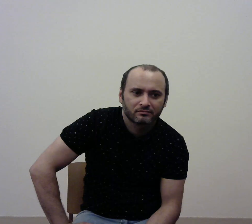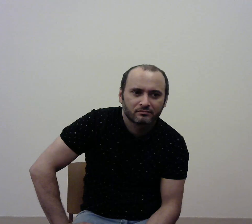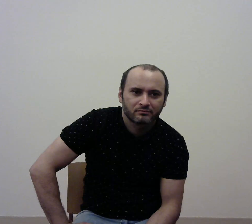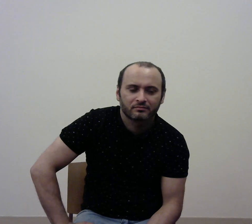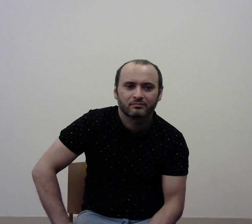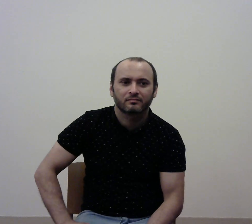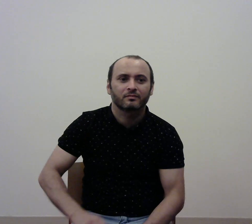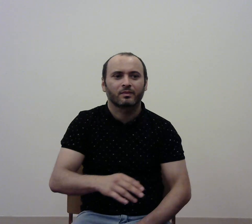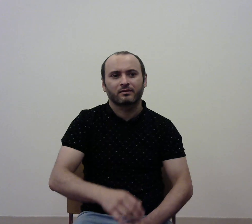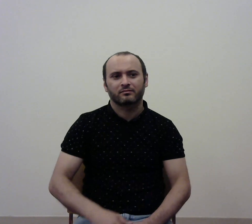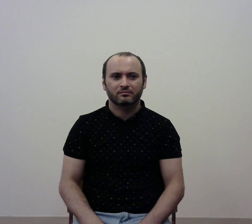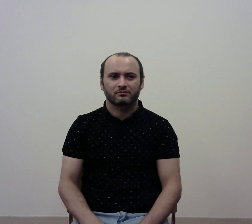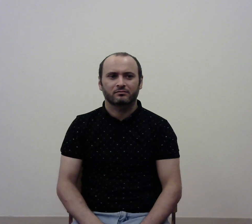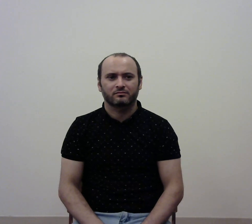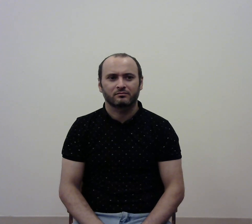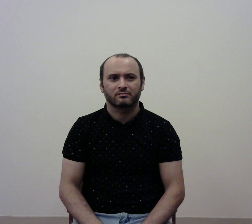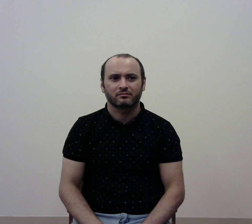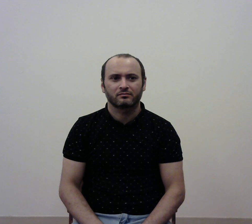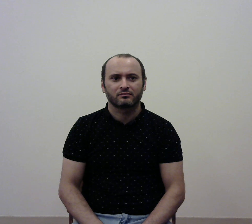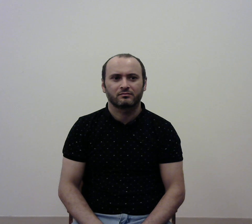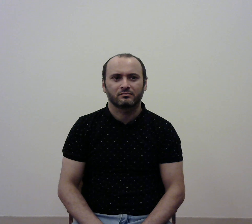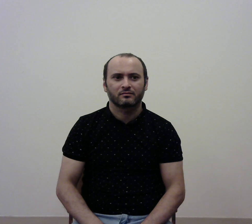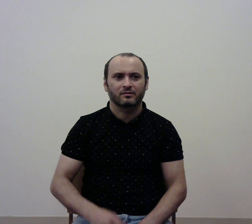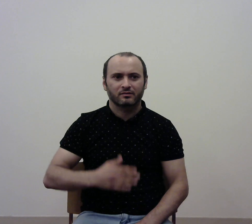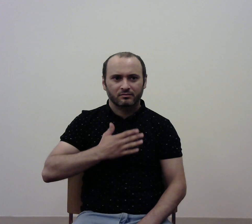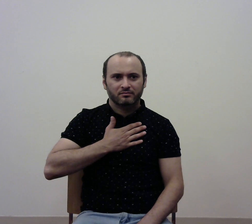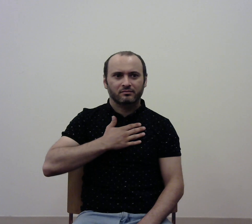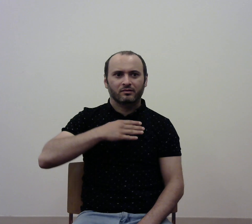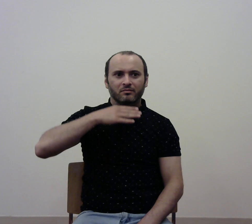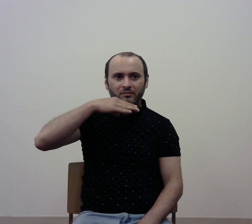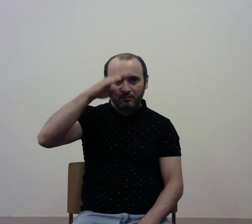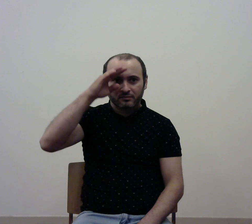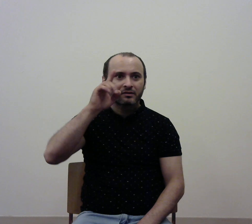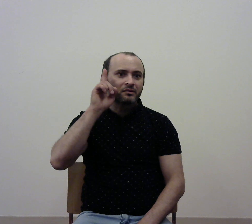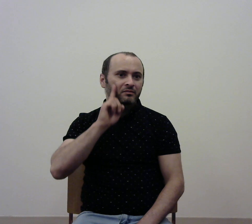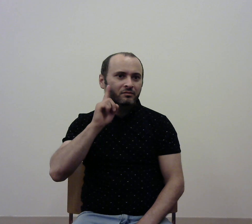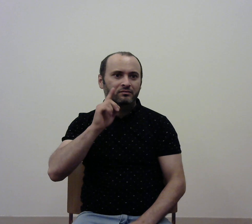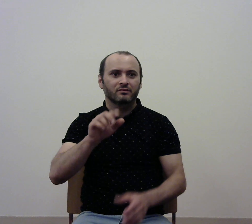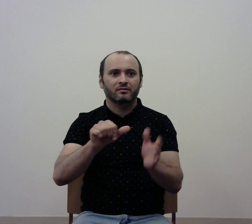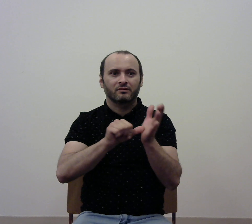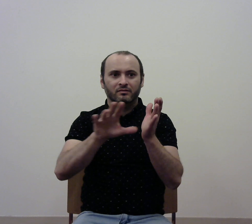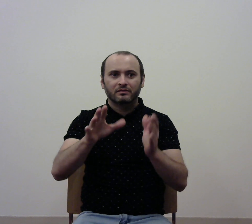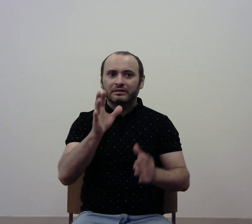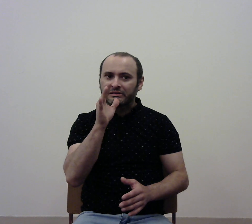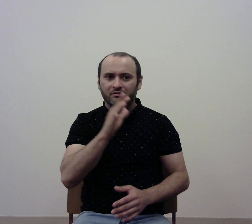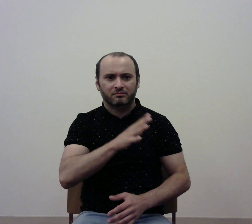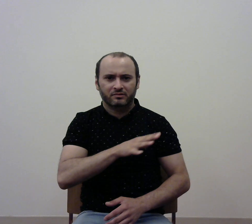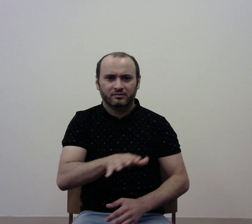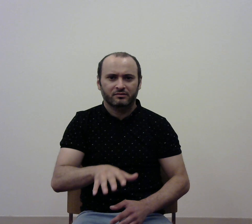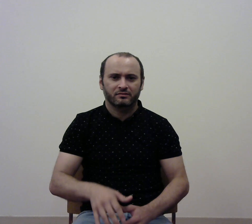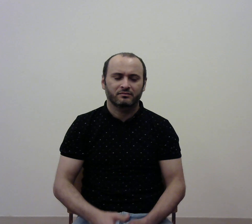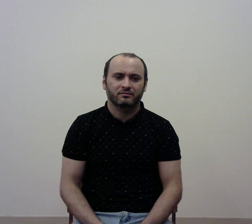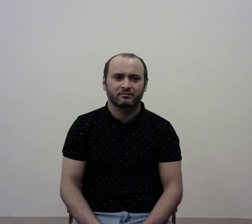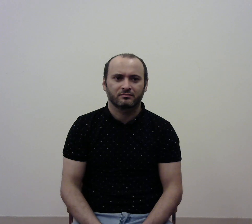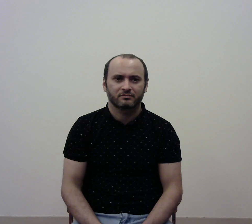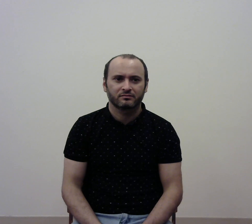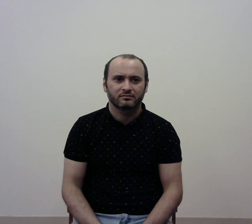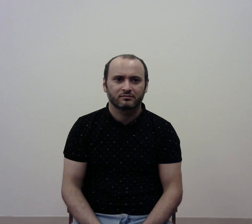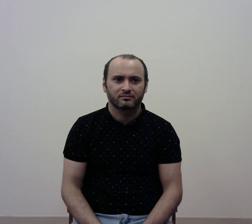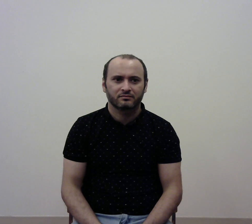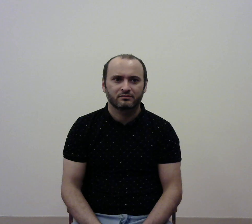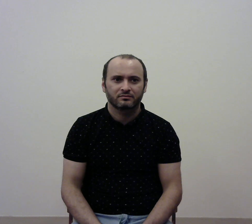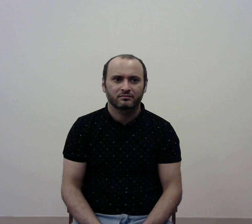Mənim atamın hələ 65 yaşı olmayıb